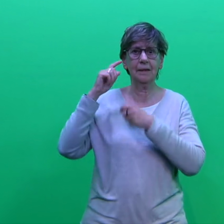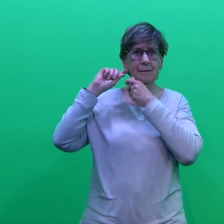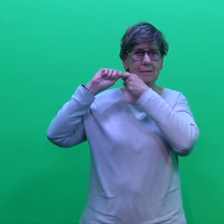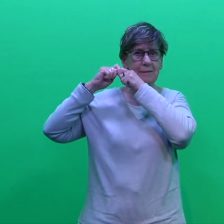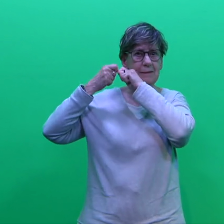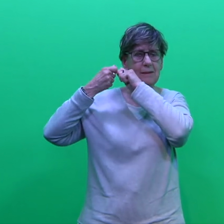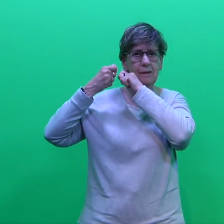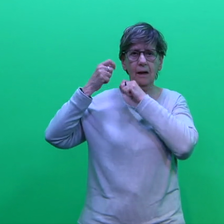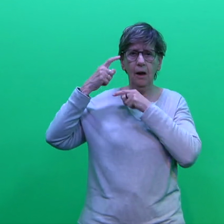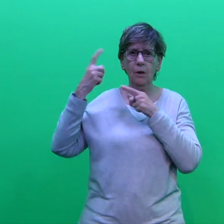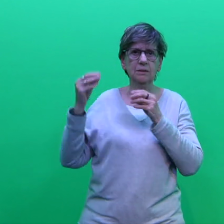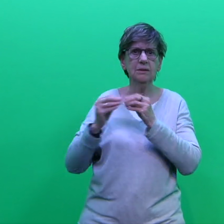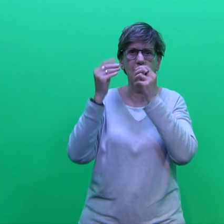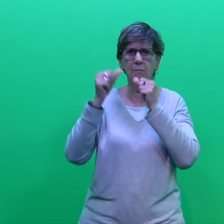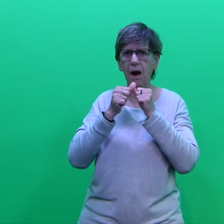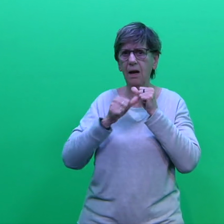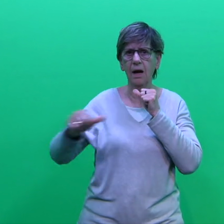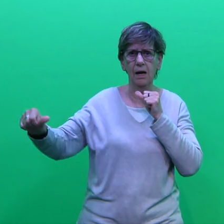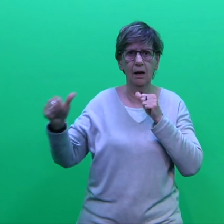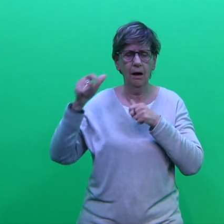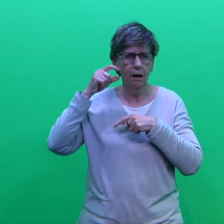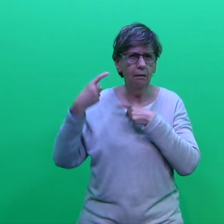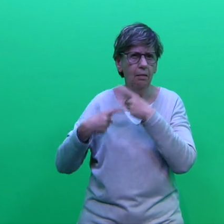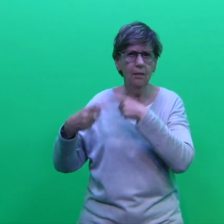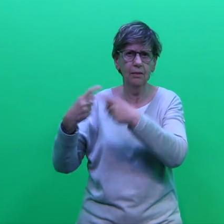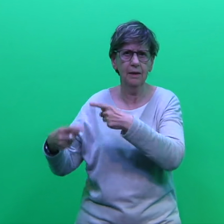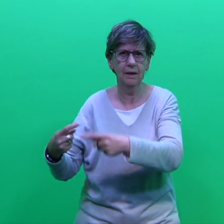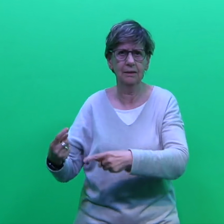El dolor intens a l'orella el tinc fa una setmana, cada dia.